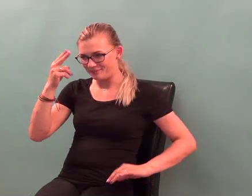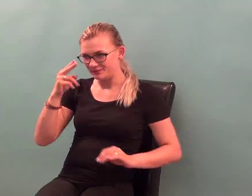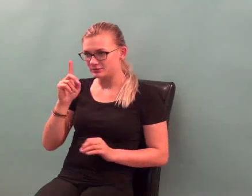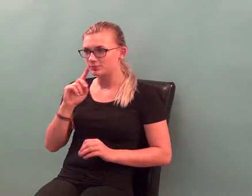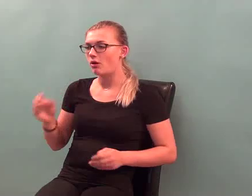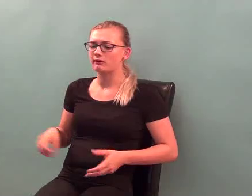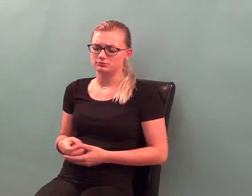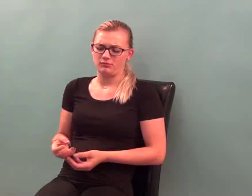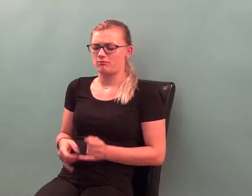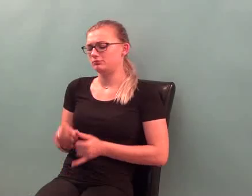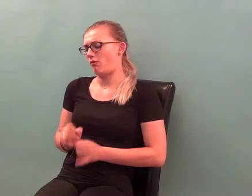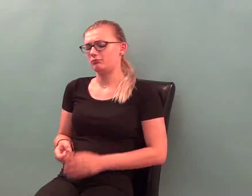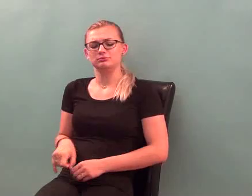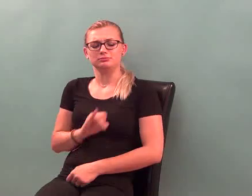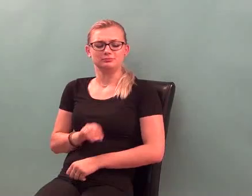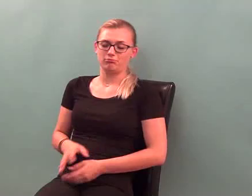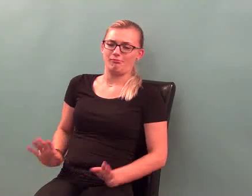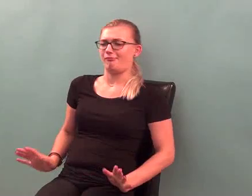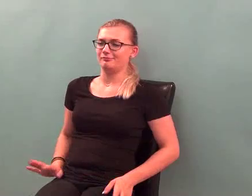Chłopak udaje, że bawi się kamieniami i przebiera nogą, wyrzuca kamienie, nic się nie stało.